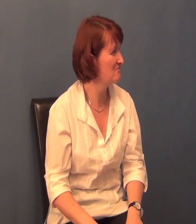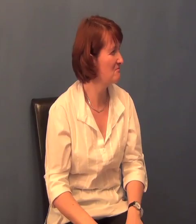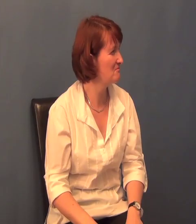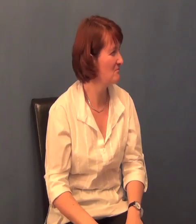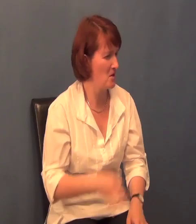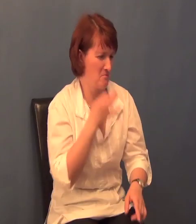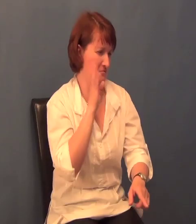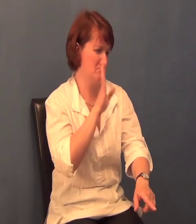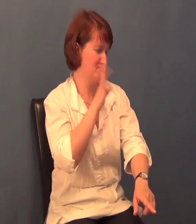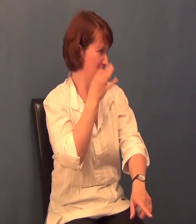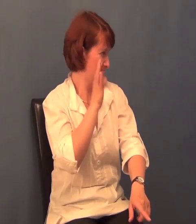Lepiej, żeby było tak samo.